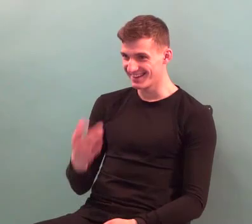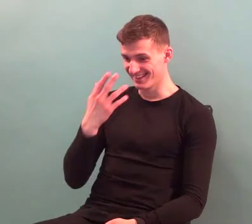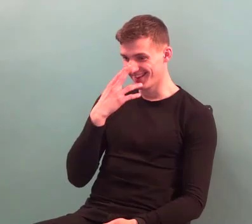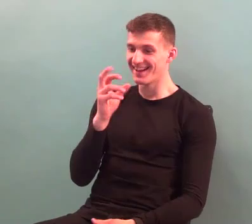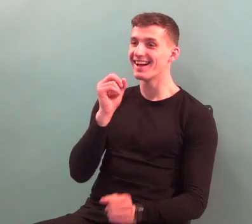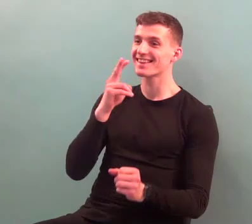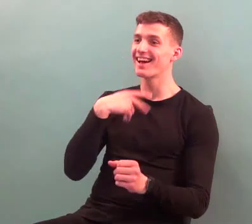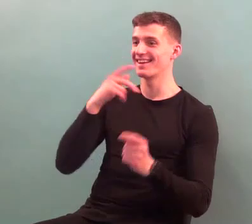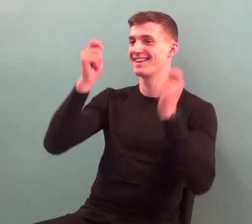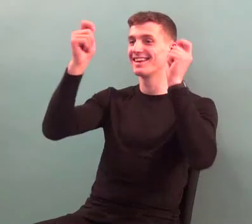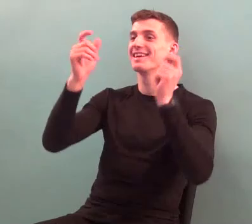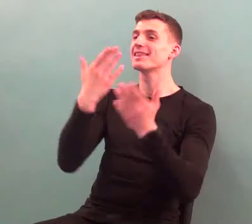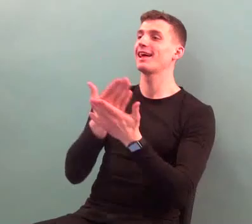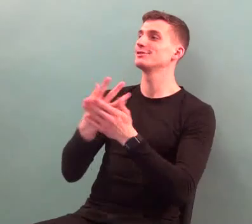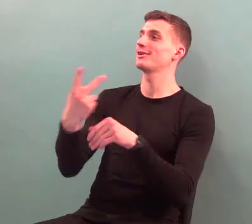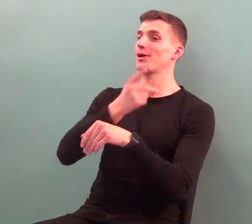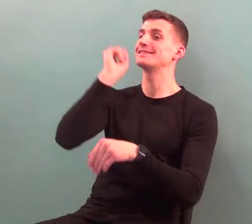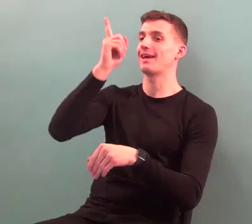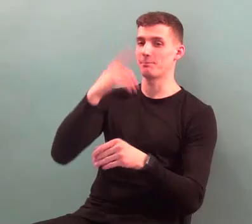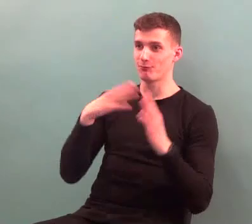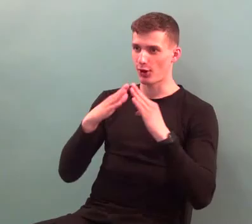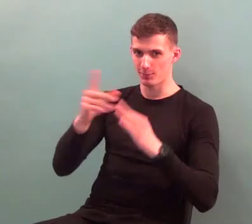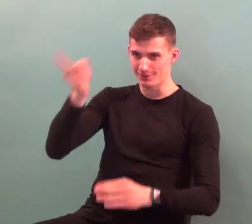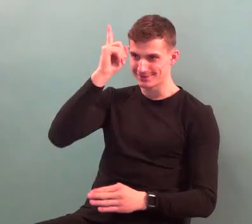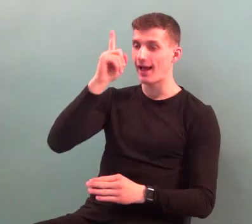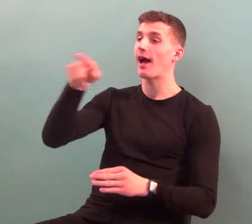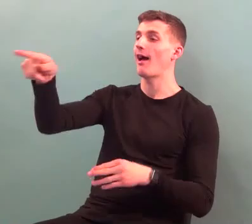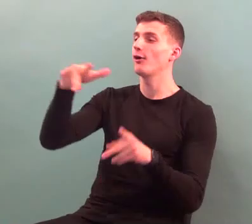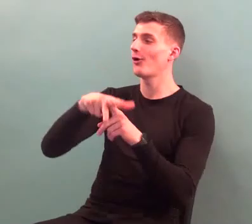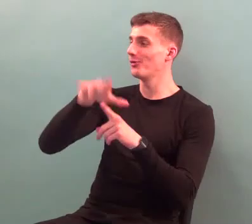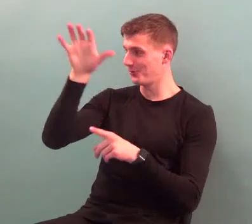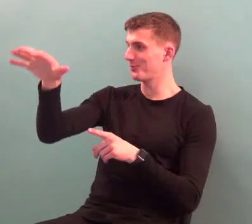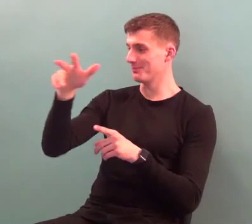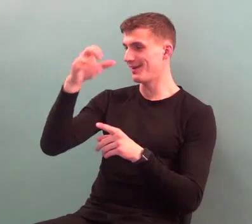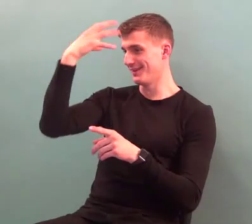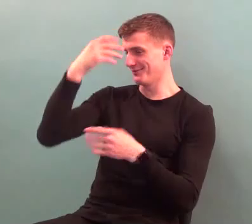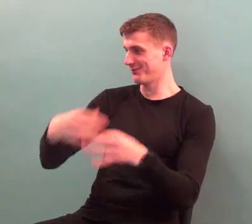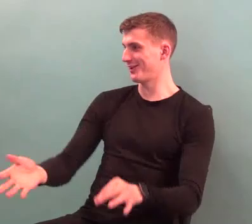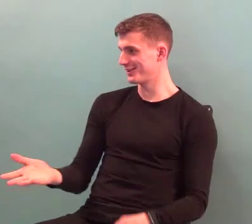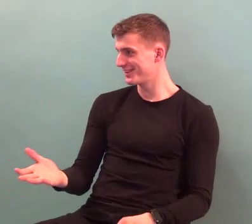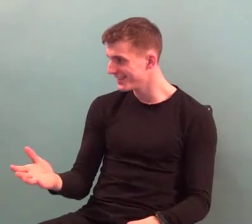Jak ktoś wejdzie i zapyta, dlaczego tu jest znak zakaz kąpieli w domu, a koniom wolno brać prysznic.